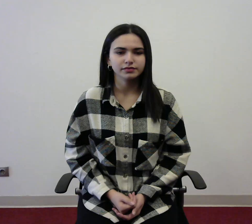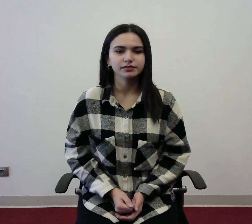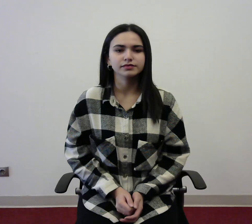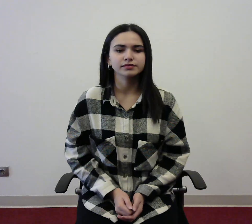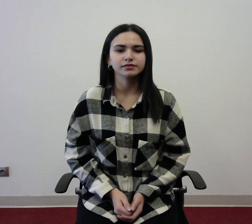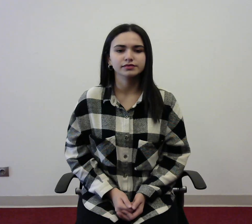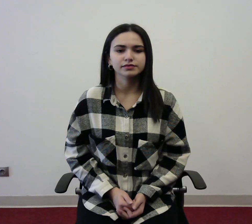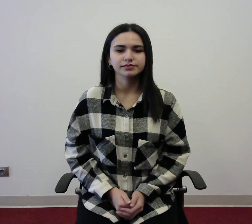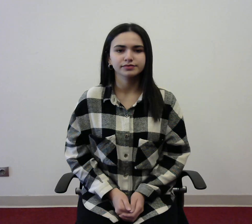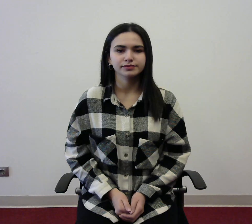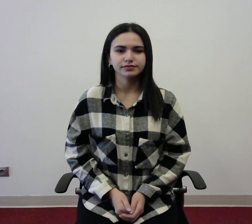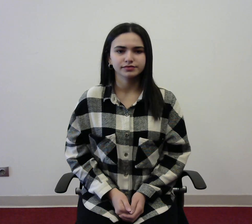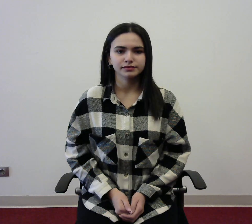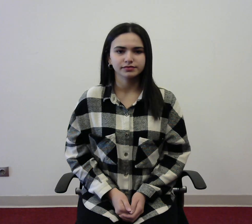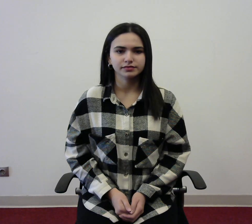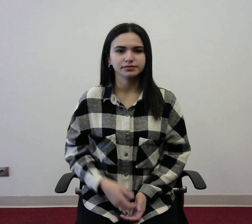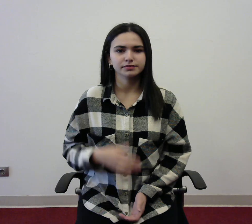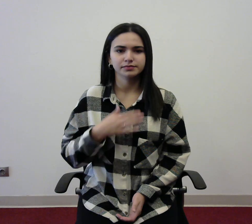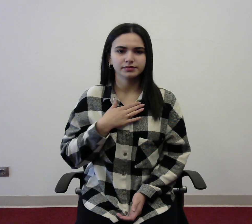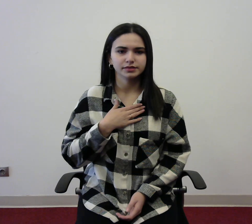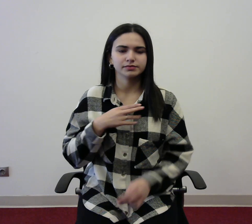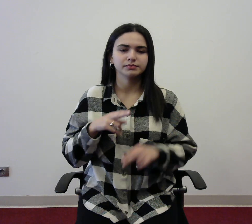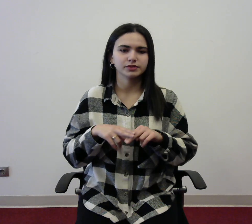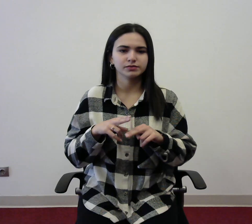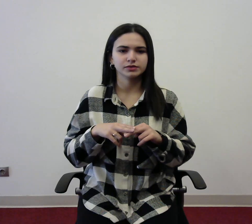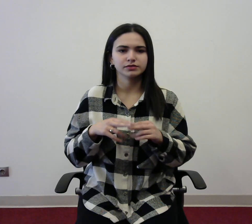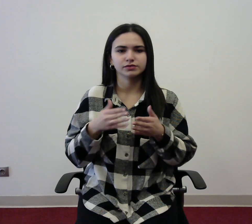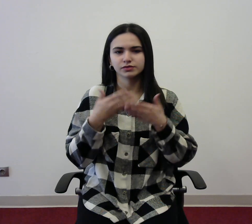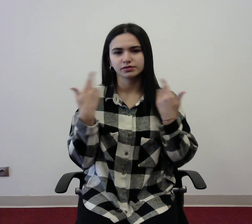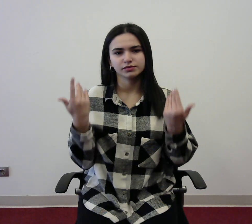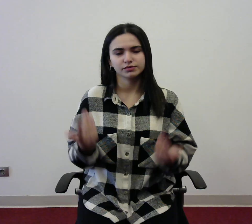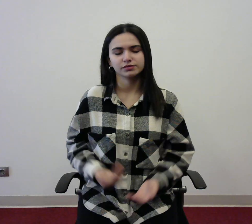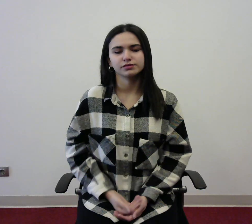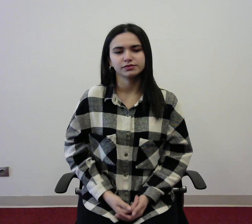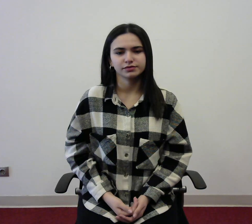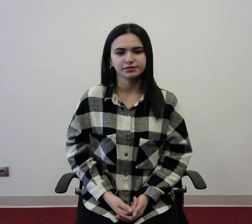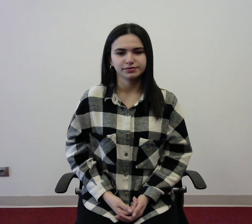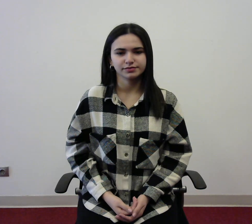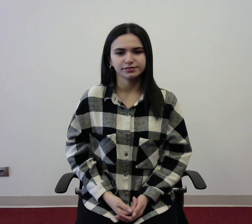Mənim şəxsiyyət vəsiqəm yoxdur